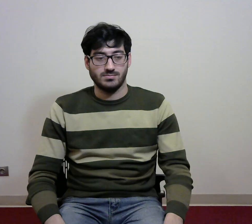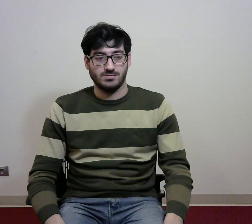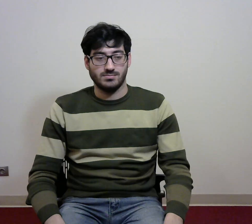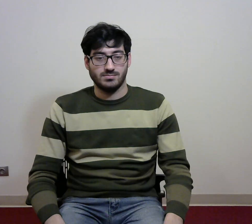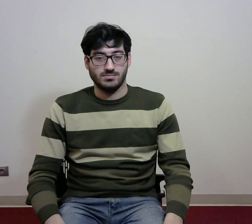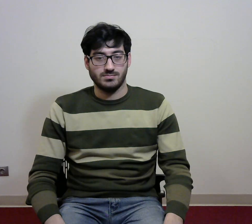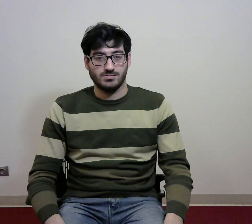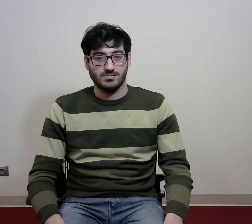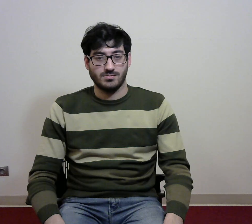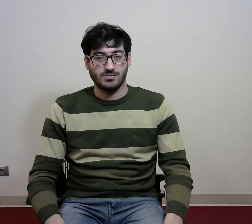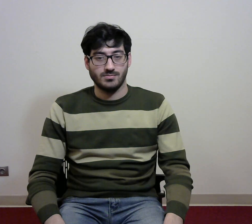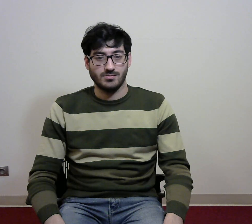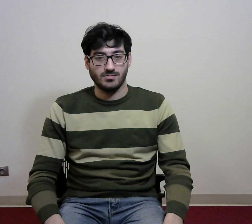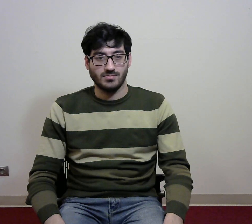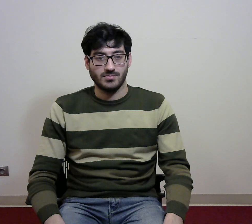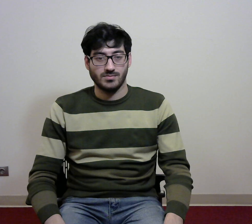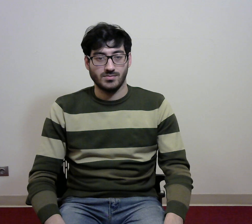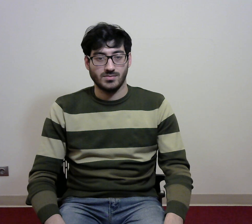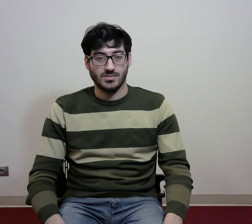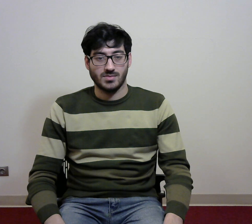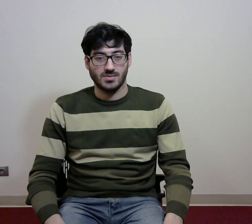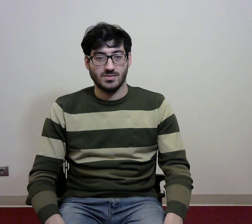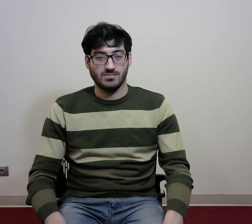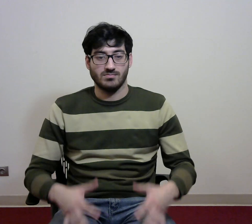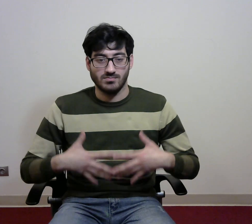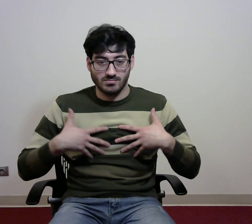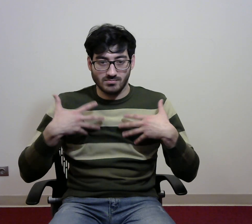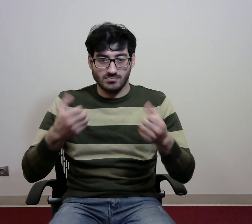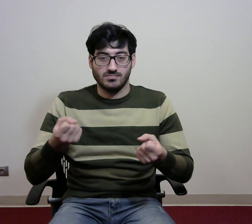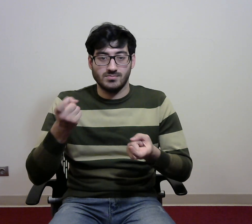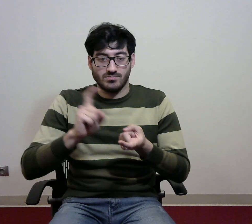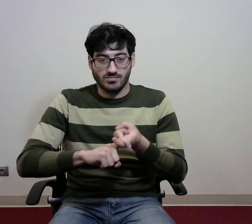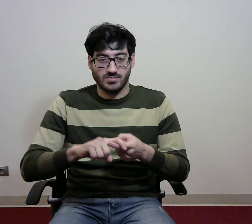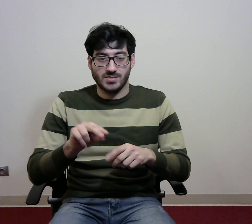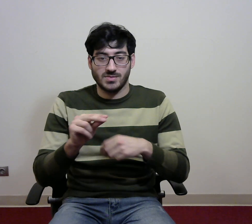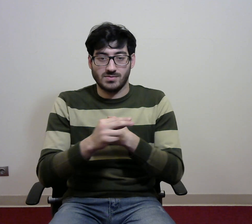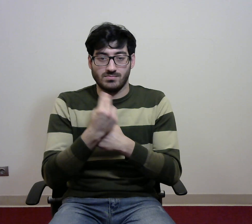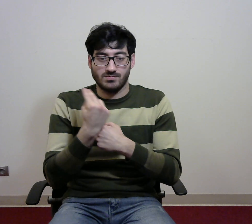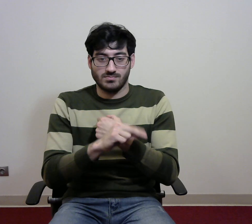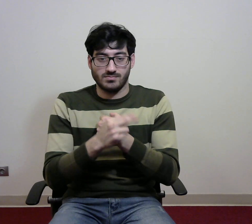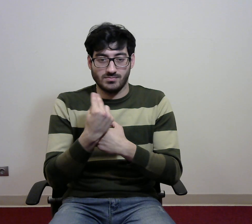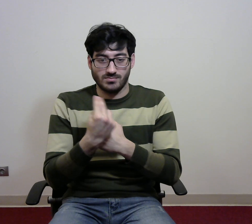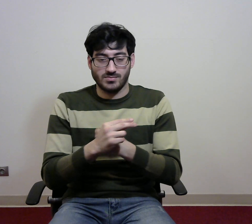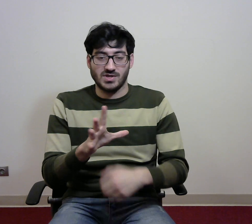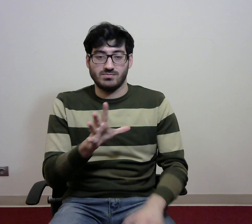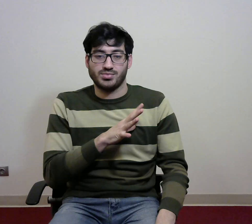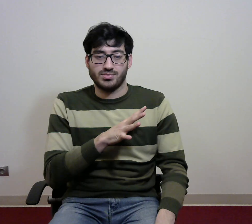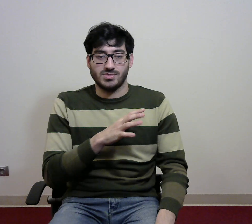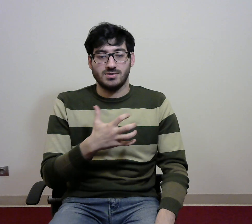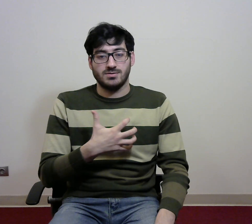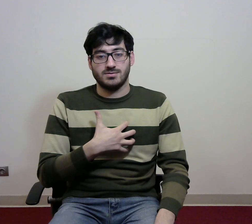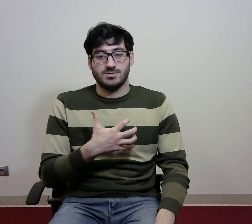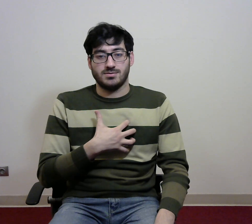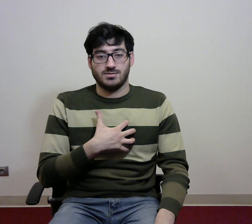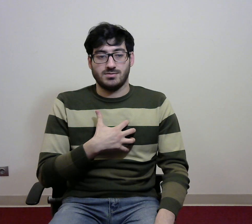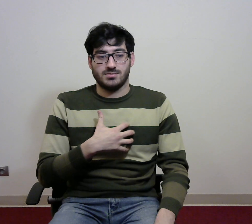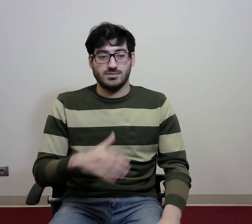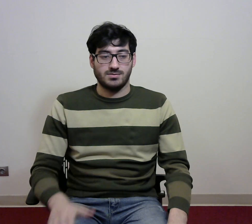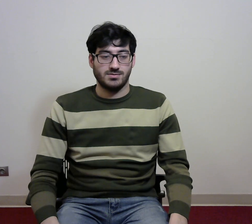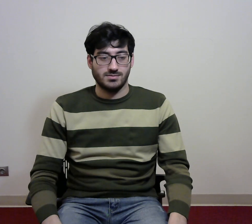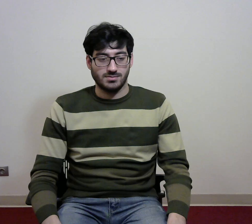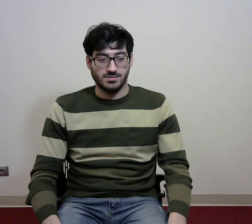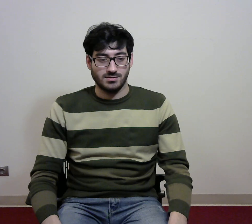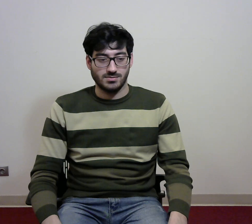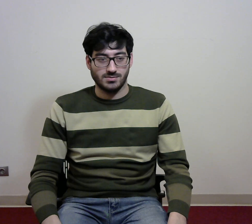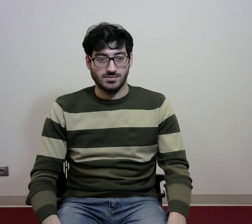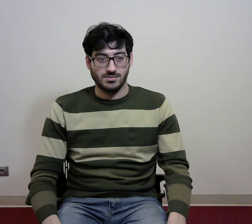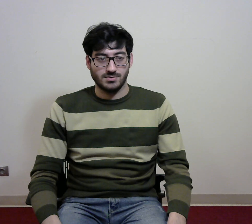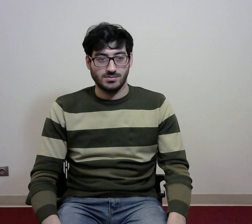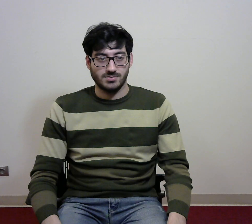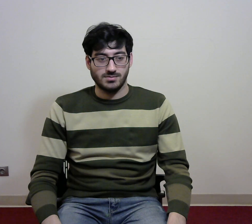Sağlamlığımla bağlı müalicə olmaq istəyirəm